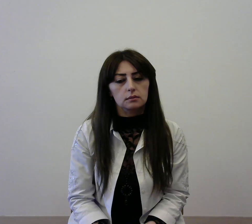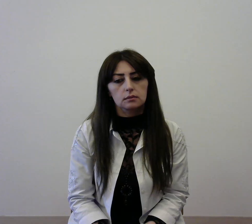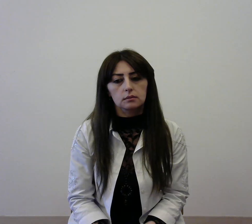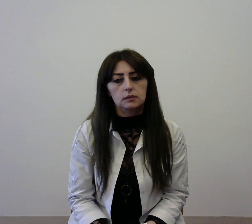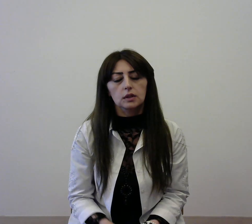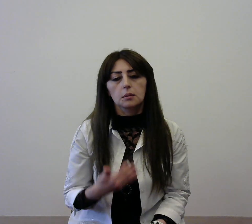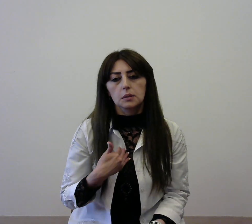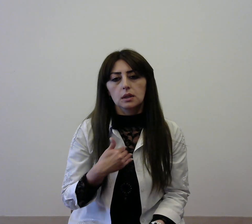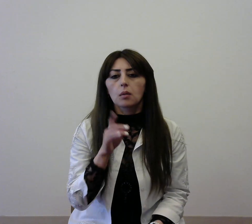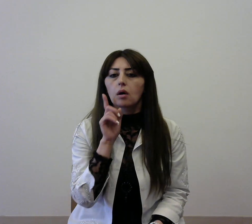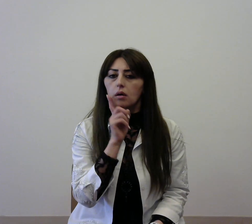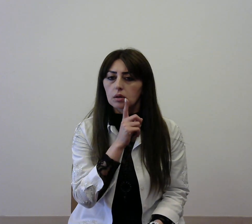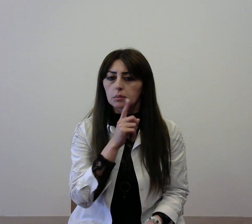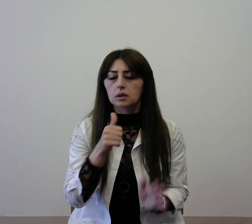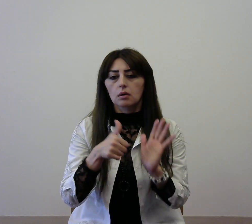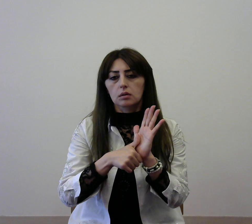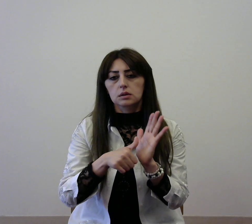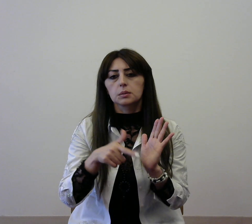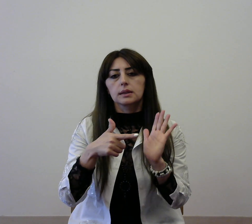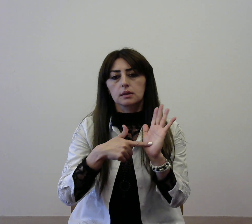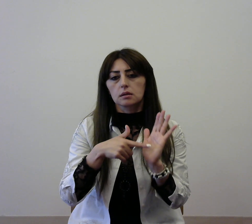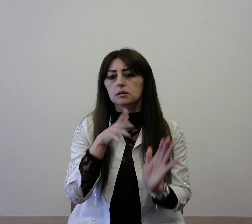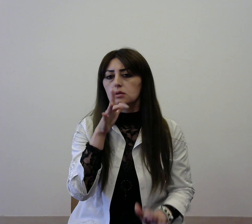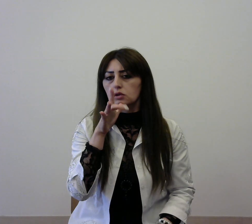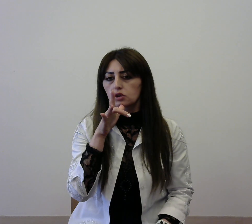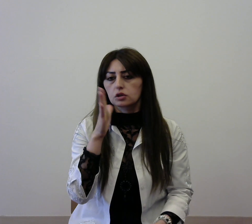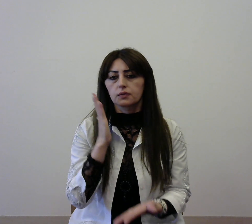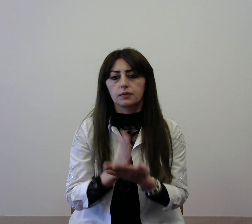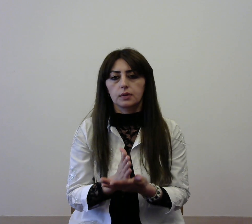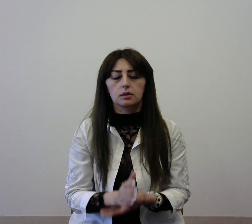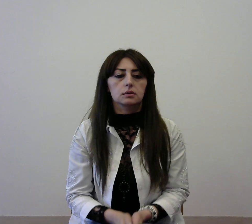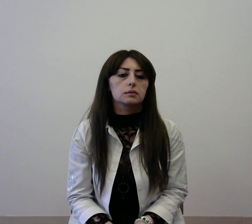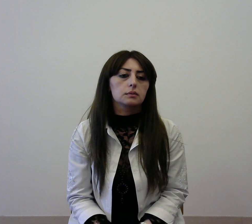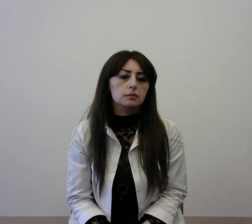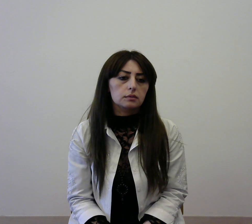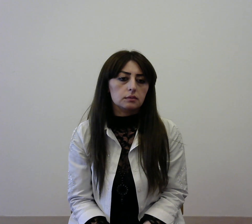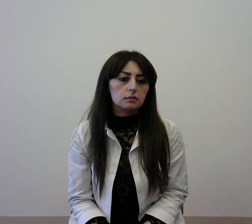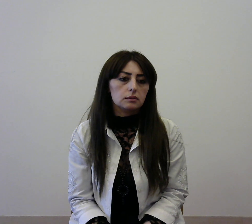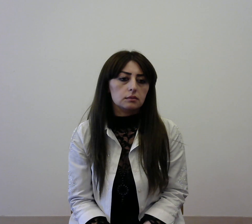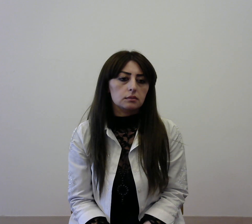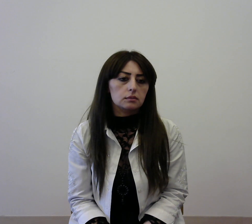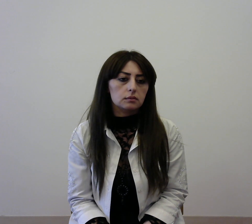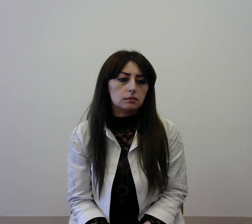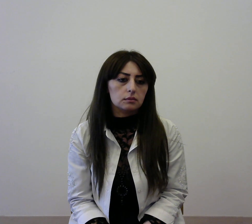Mənim anamın 67 yaşı var